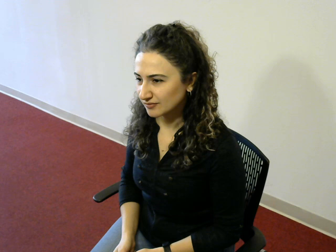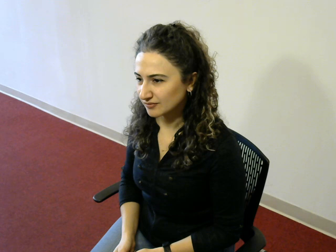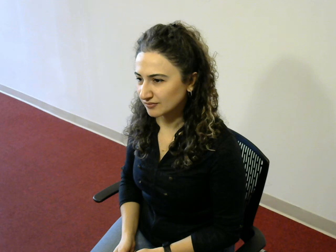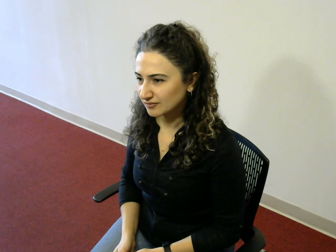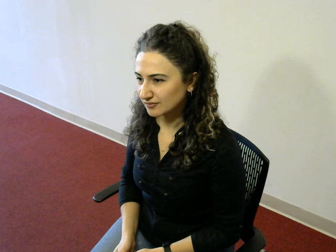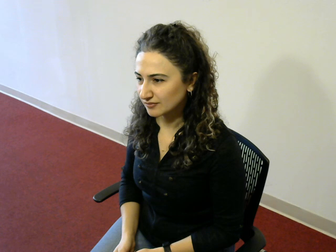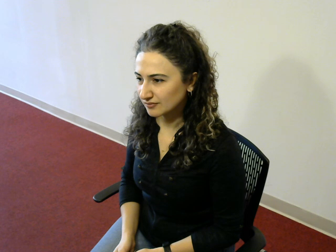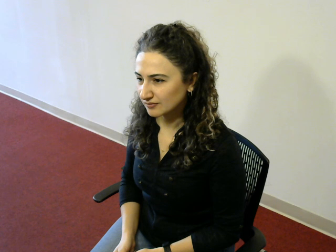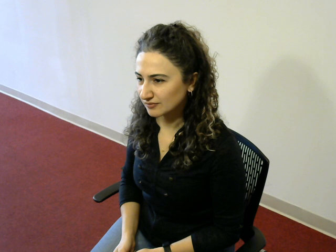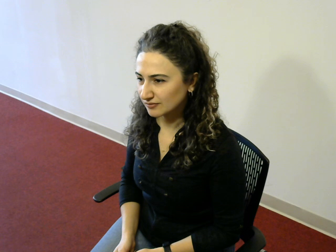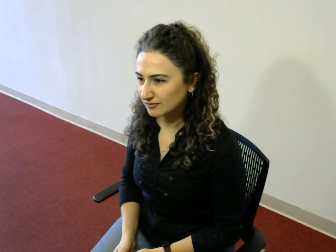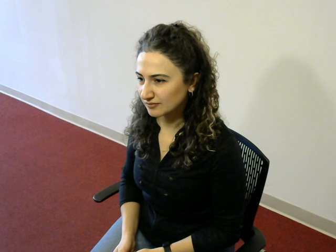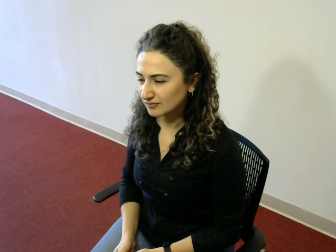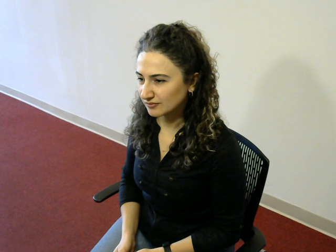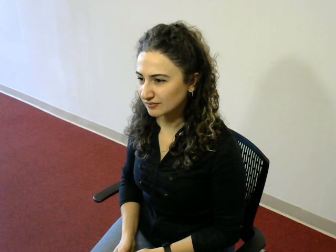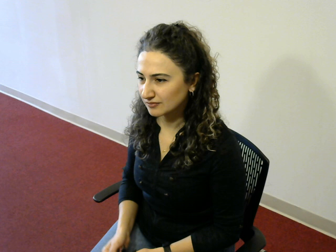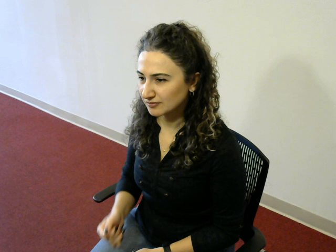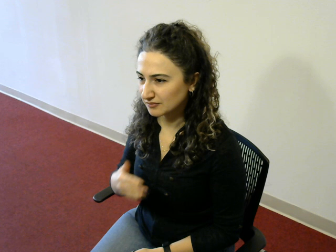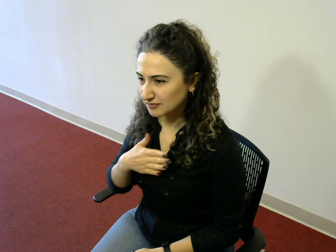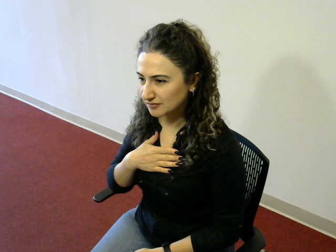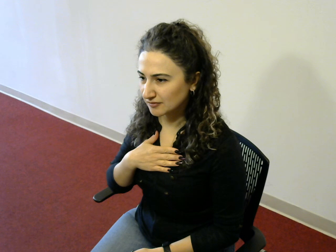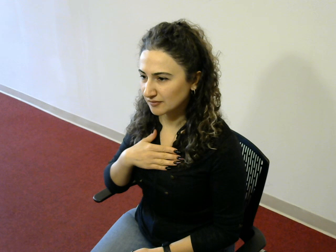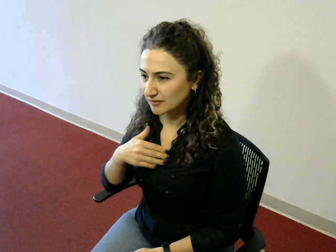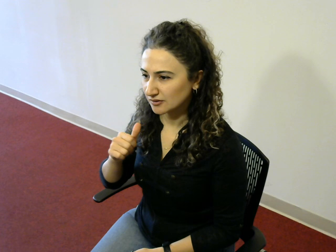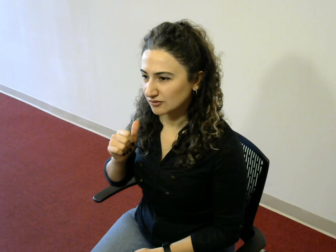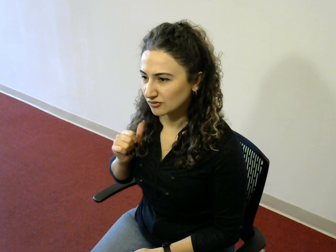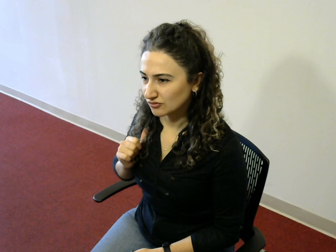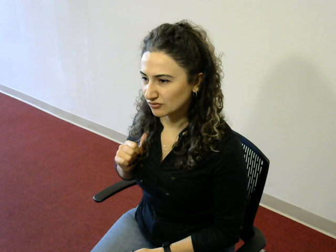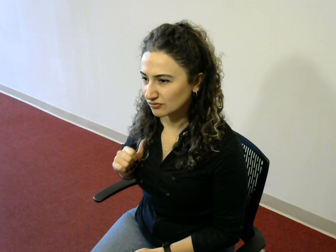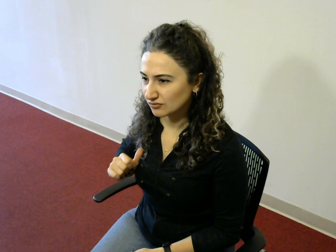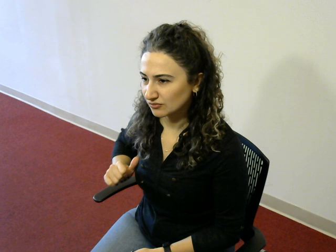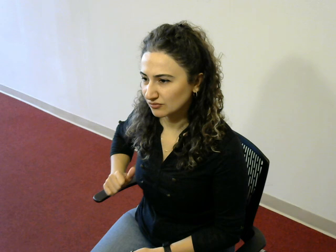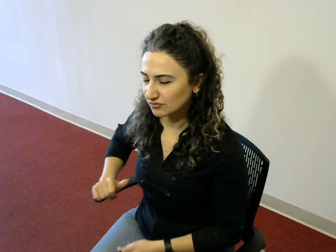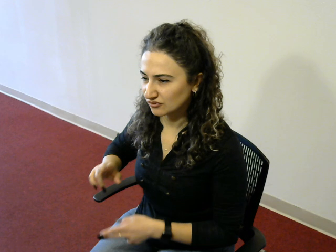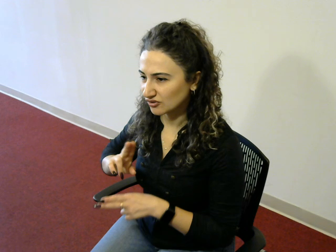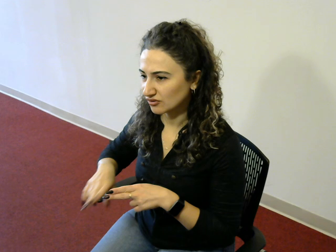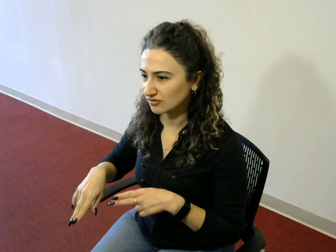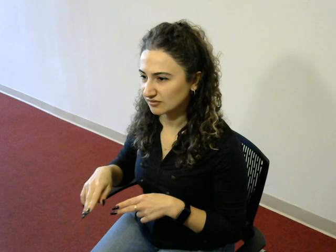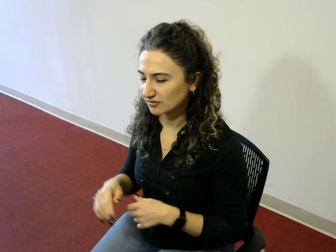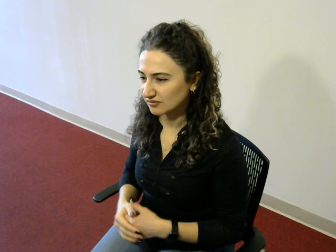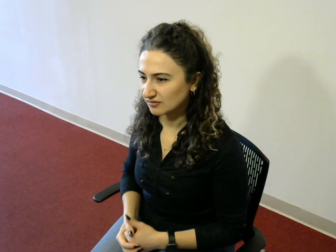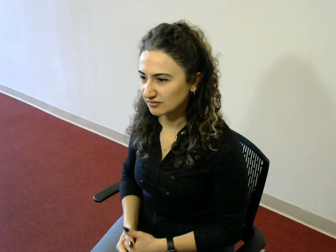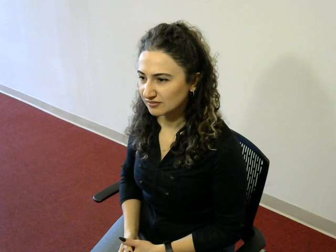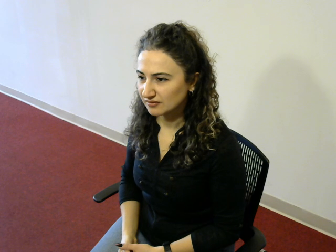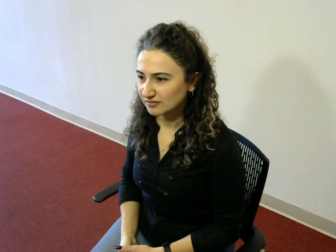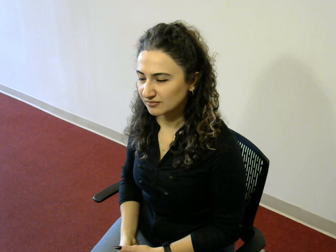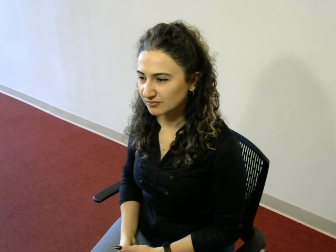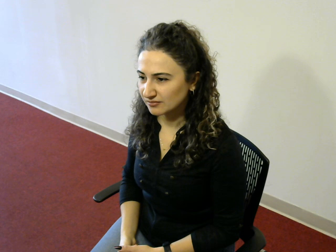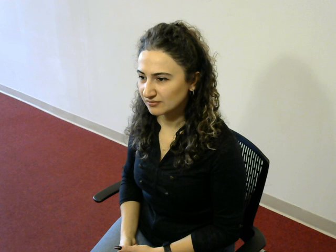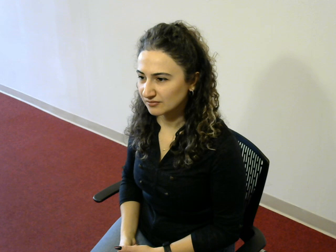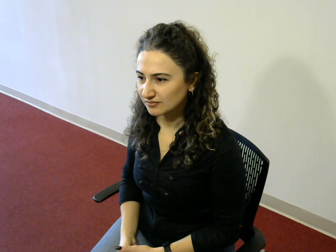Mən çantamı itirmişəm